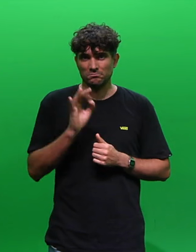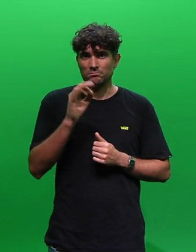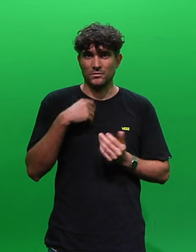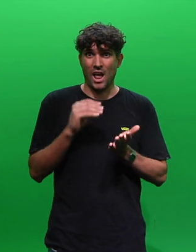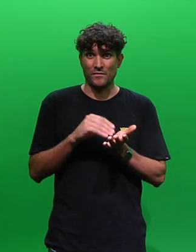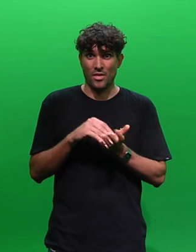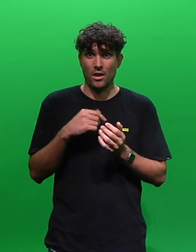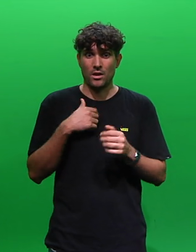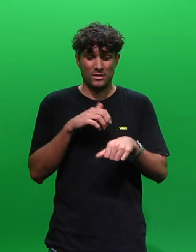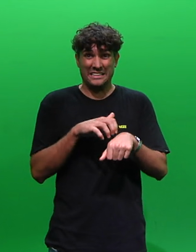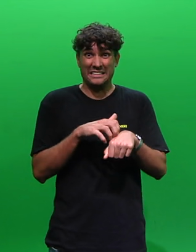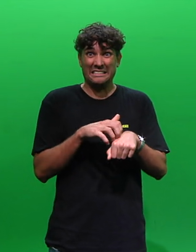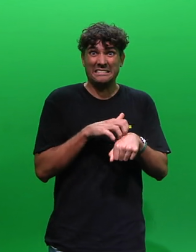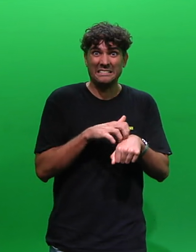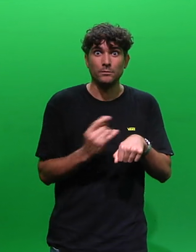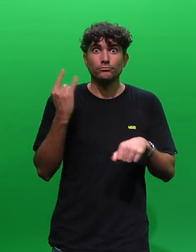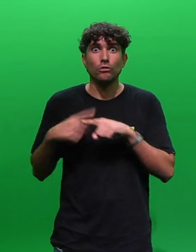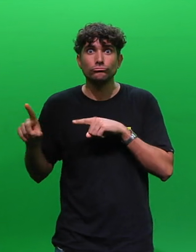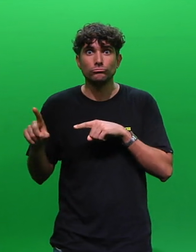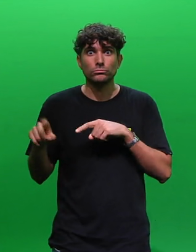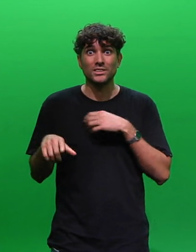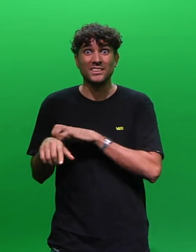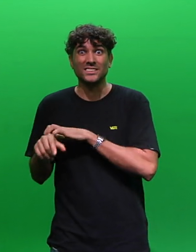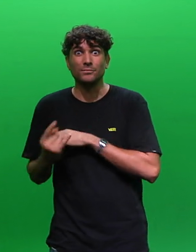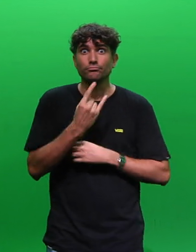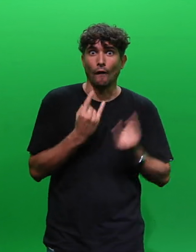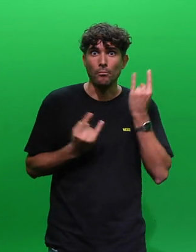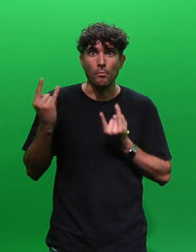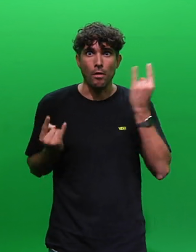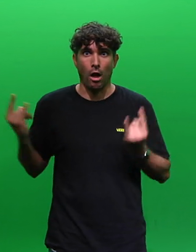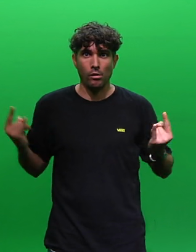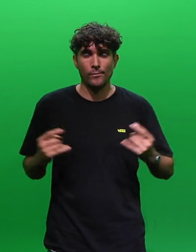Sí, de vegades em rasco i em pica a un altre lloc, i se'm va escampant a altres llocs del cos.